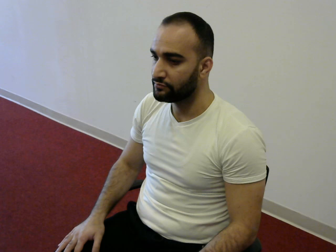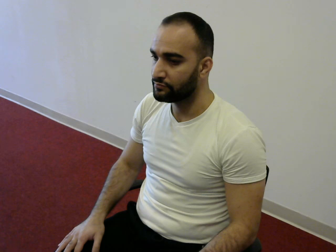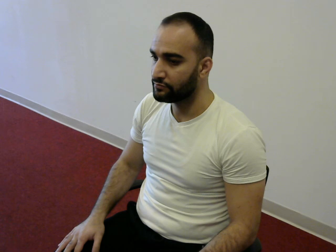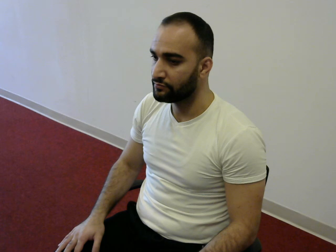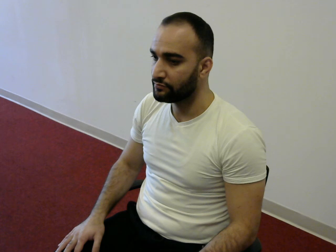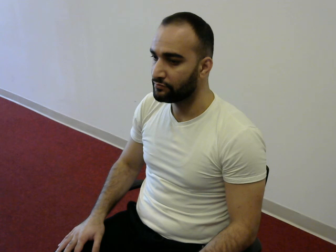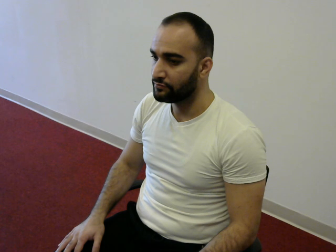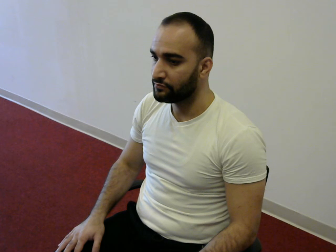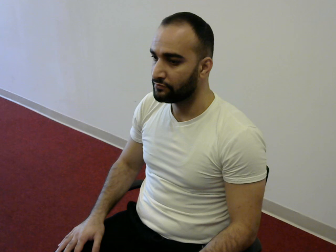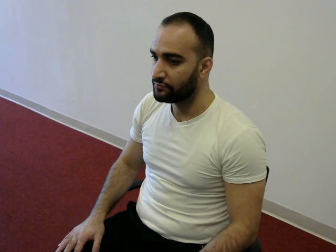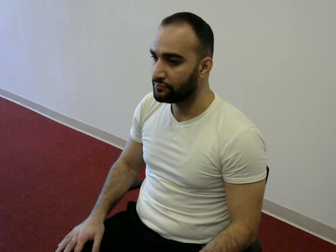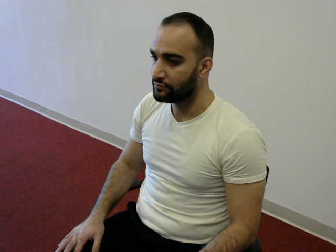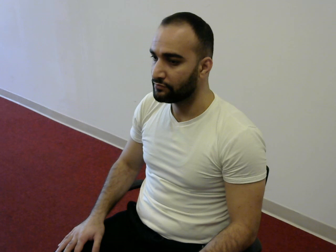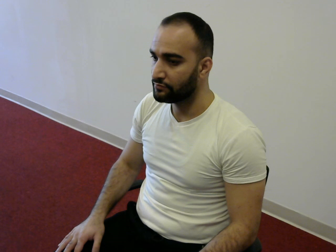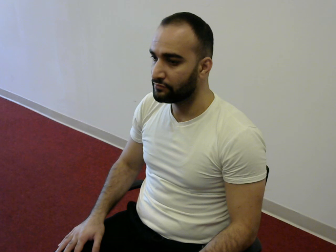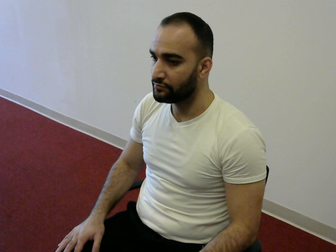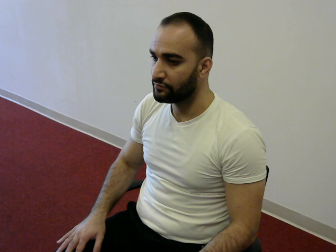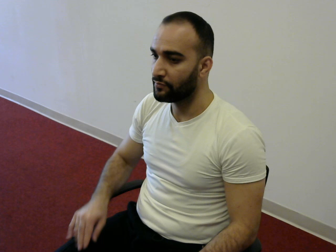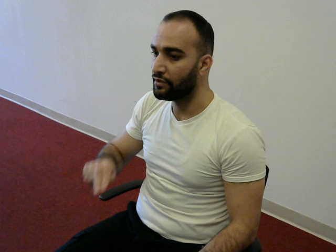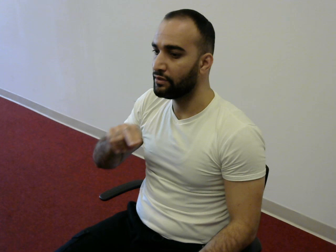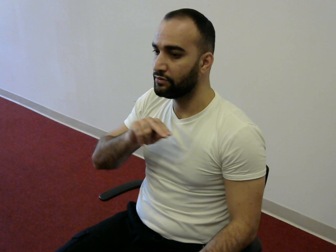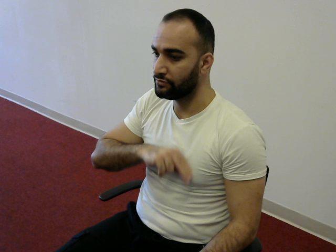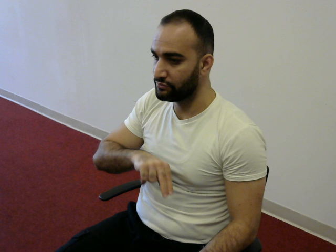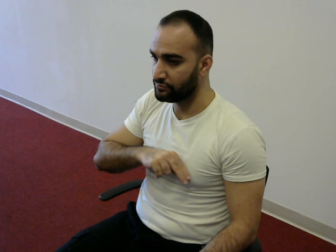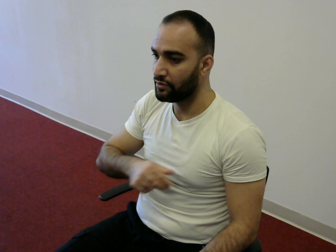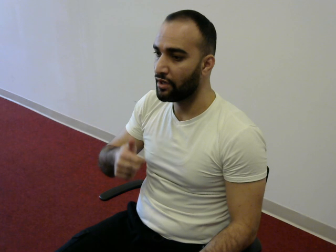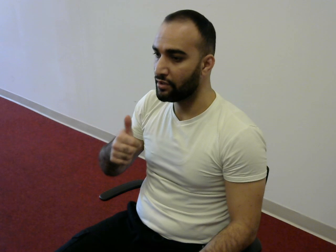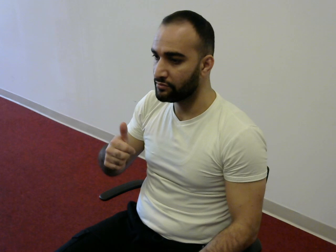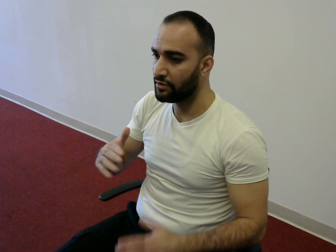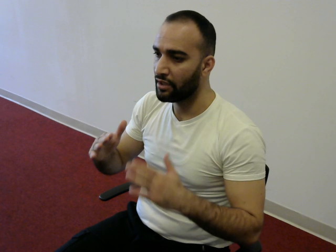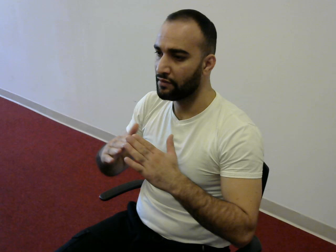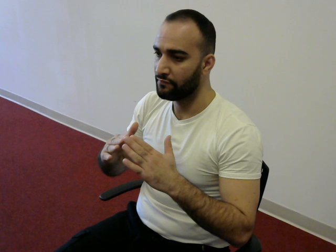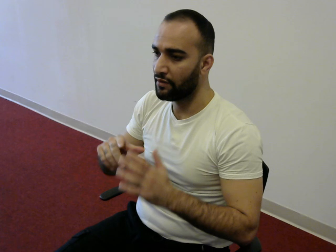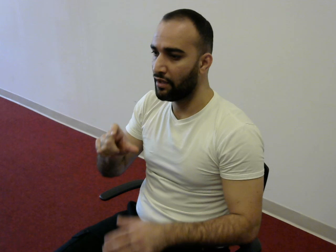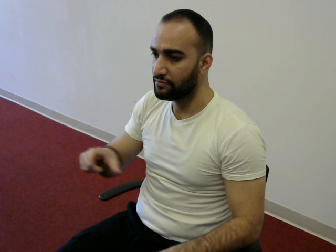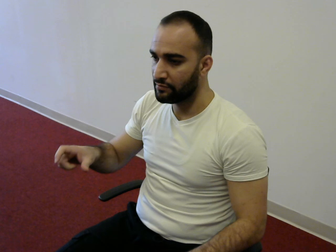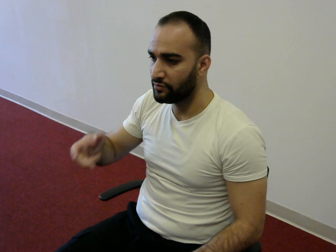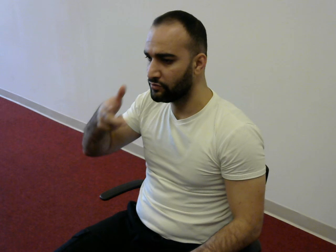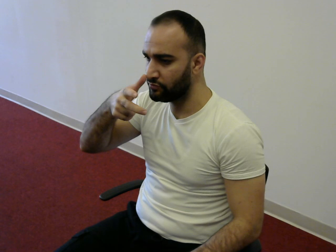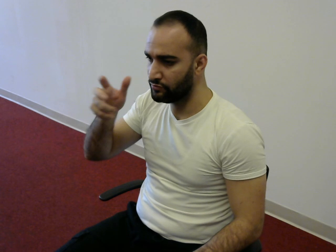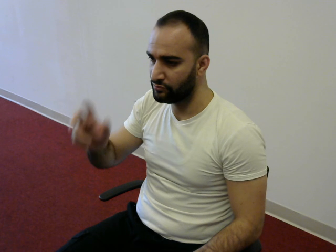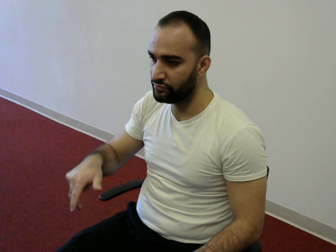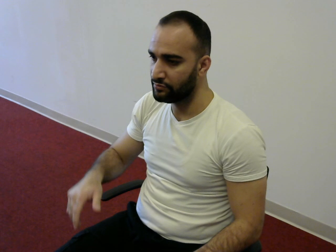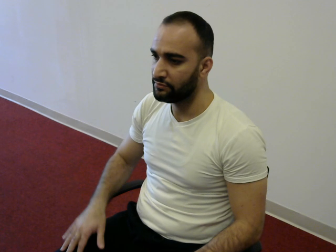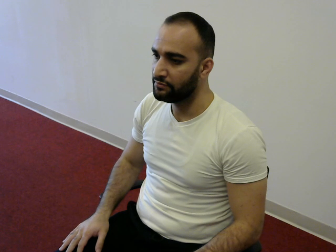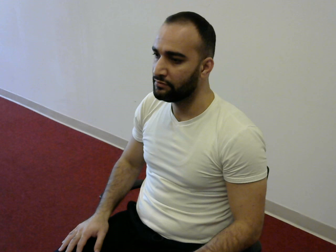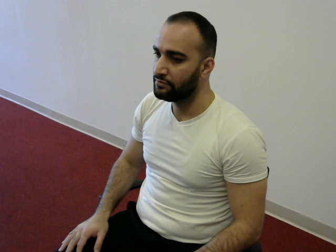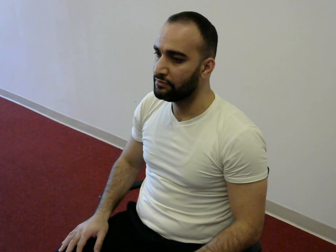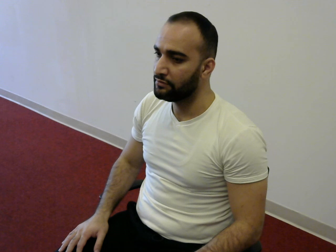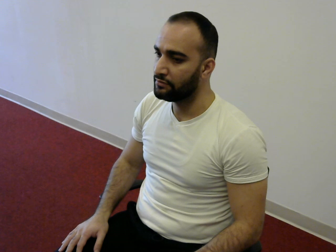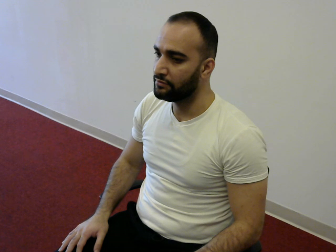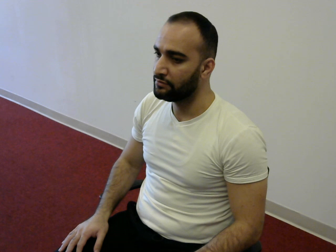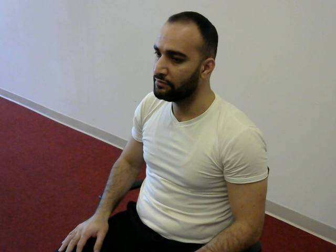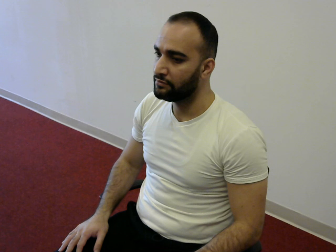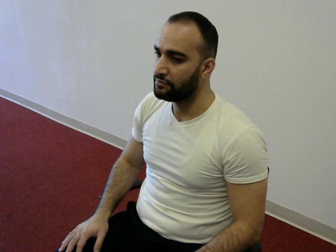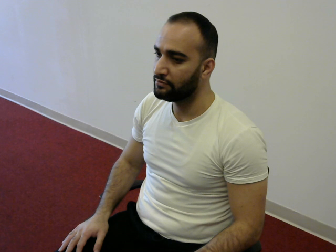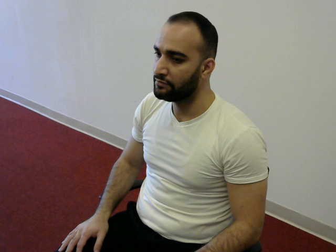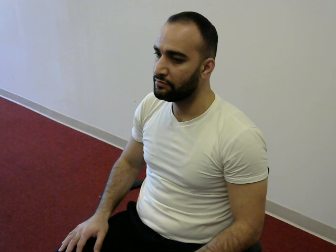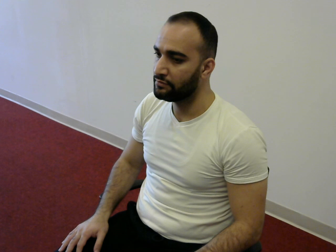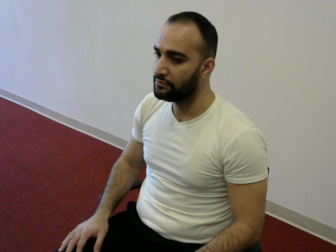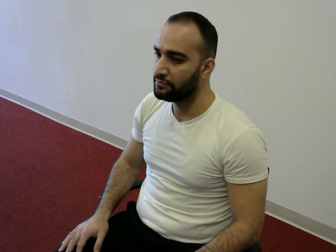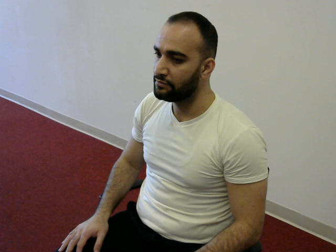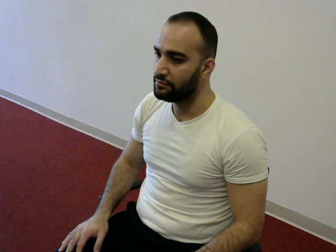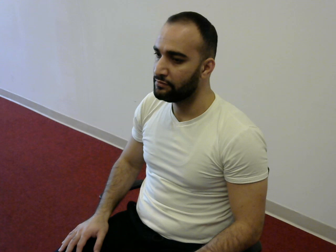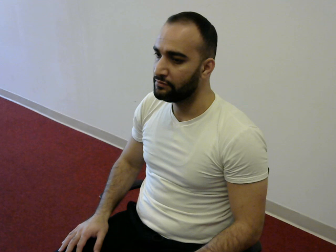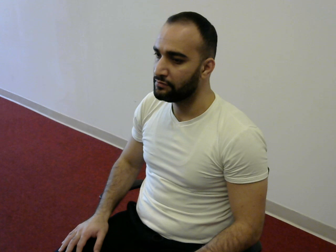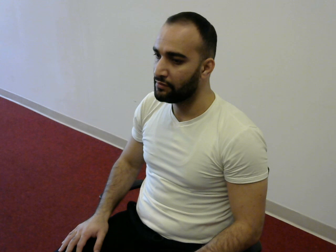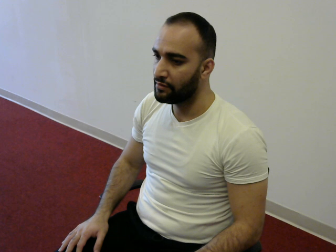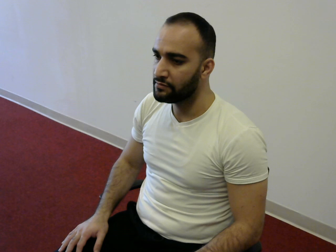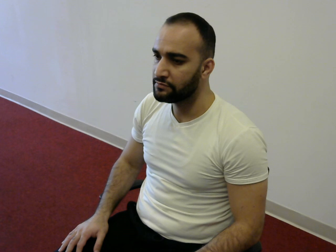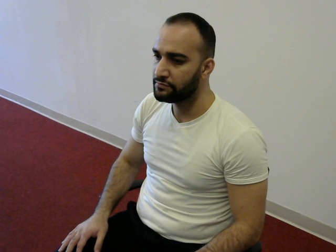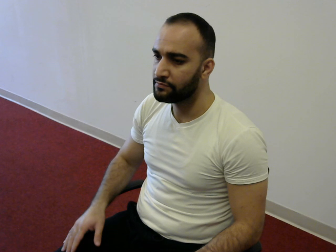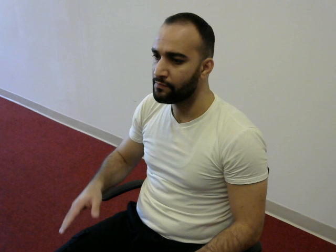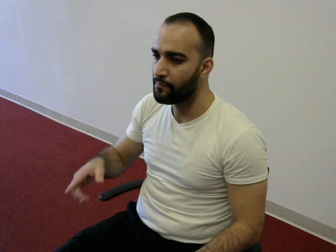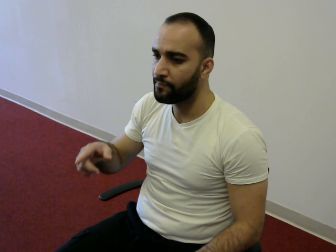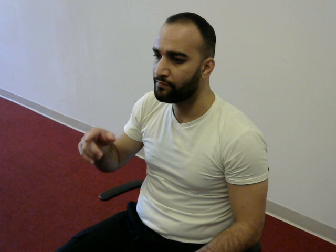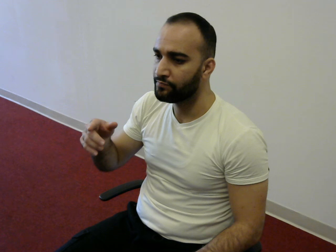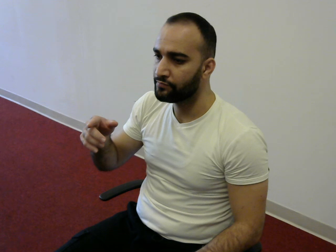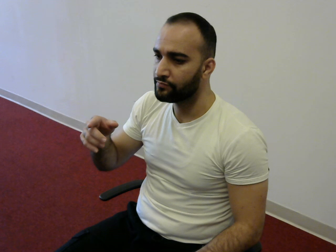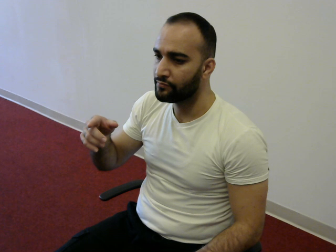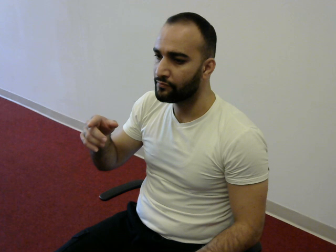İşləmək yaxşıdır, evdə adam darıxır